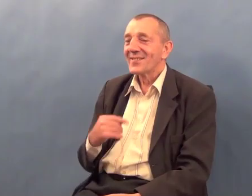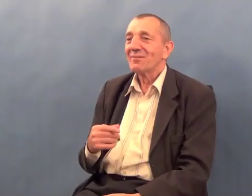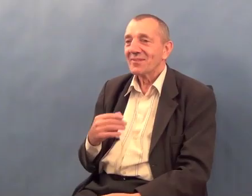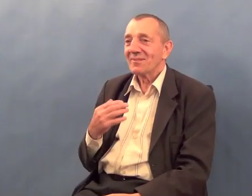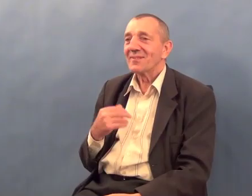Aha.